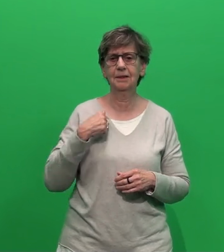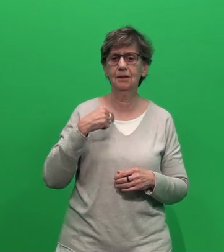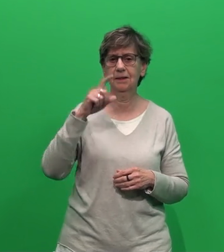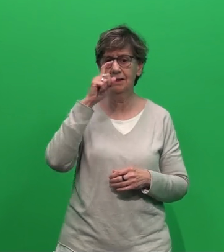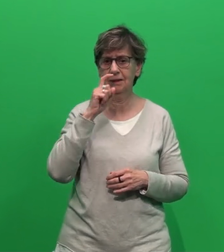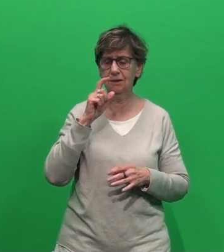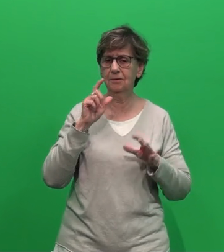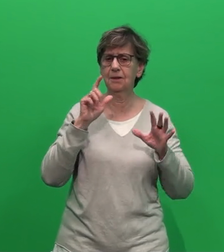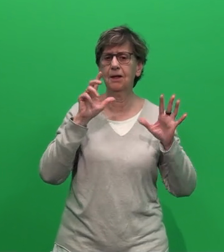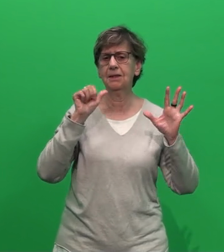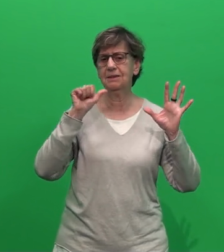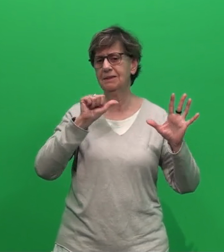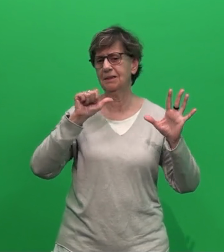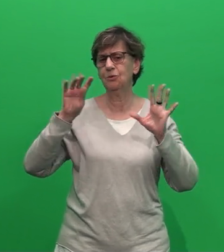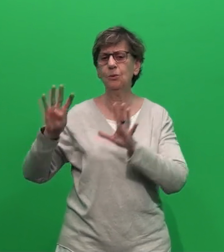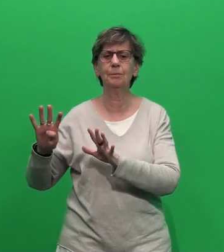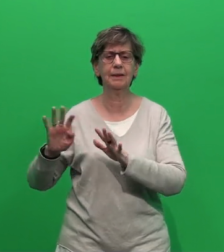Tinc seixanta-nou anys.